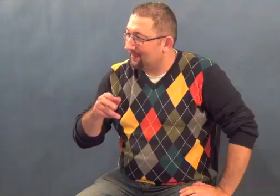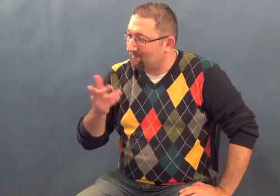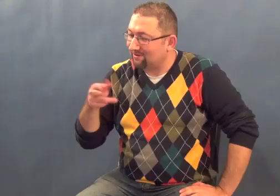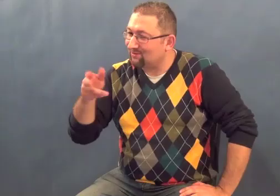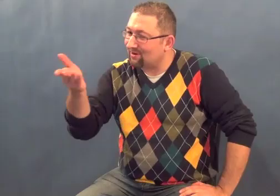Dla ciebie który?